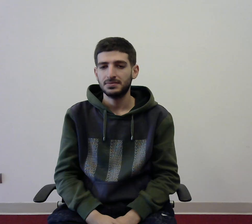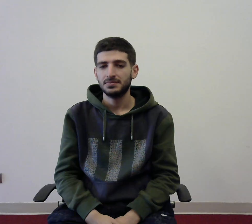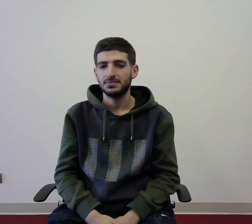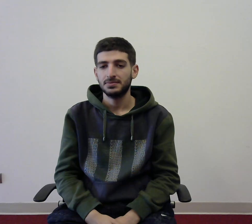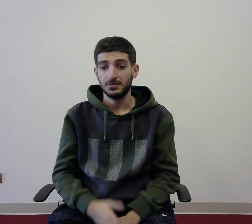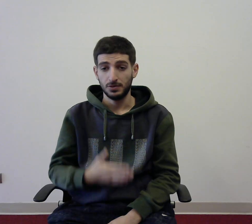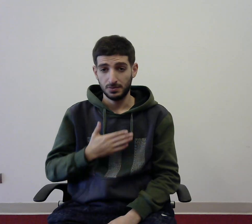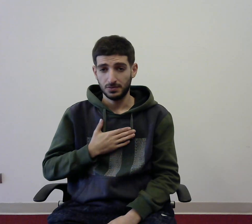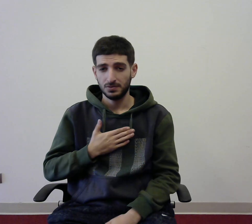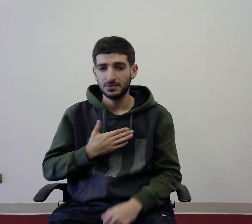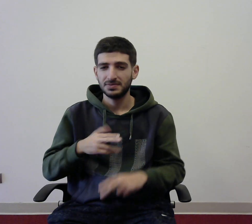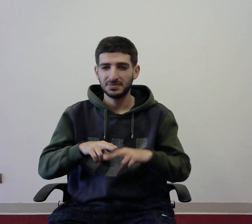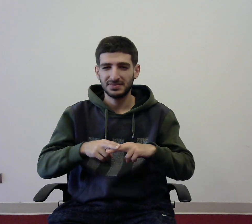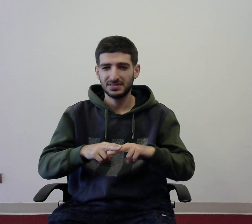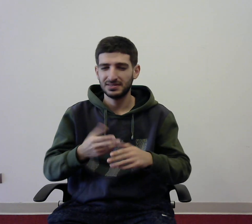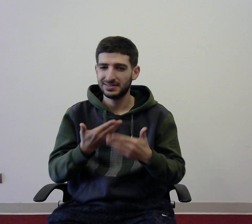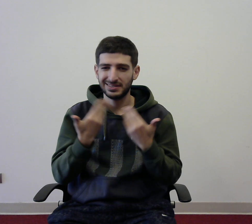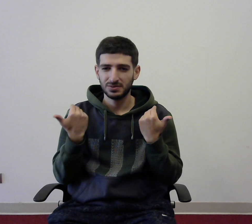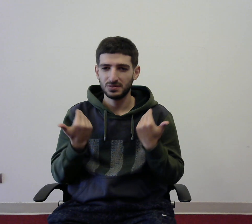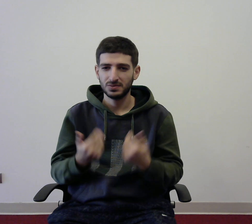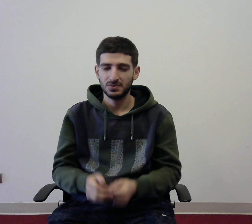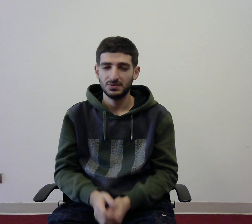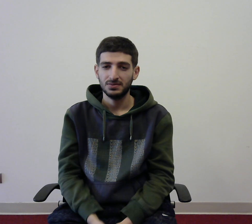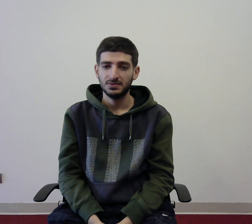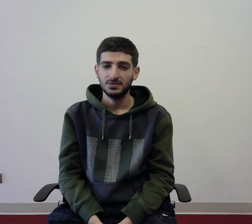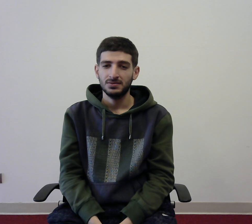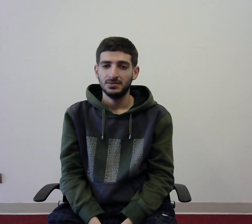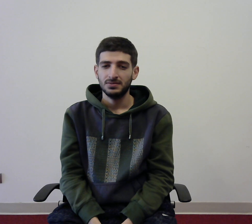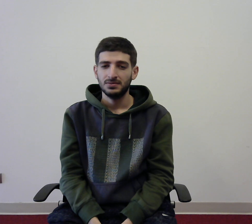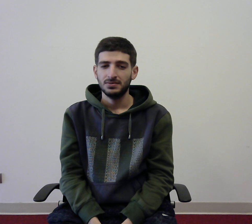Mənim şəxsiyyət vəsiqəm yoxdur